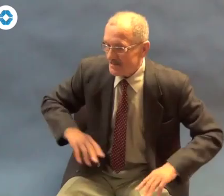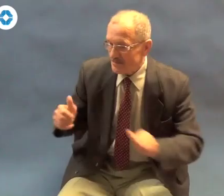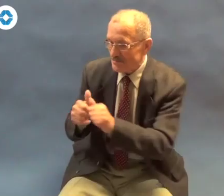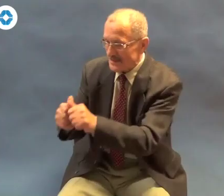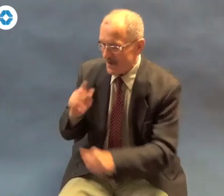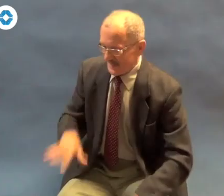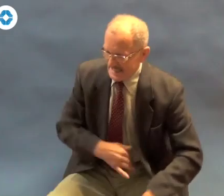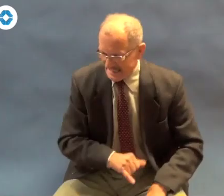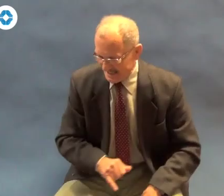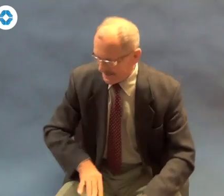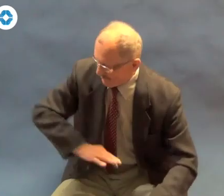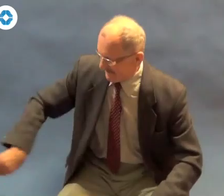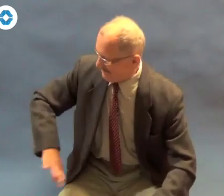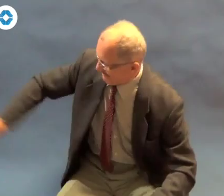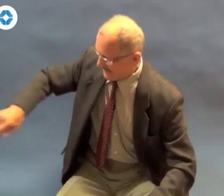Do tego mężczyzny podchodzi mały, a ten go odgania.